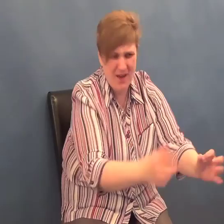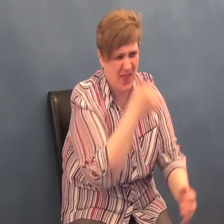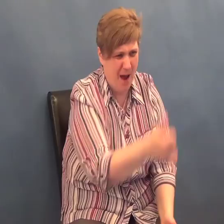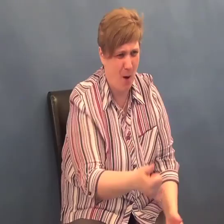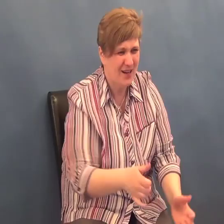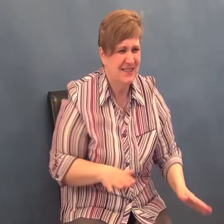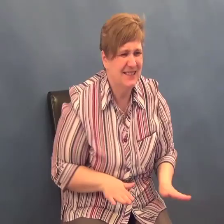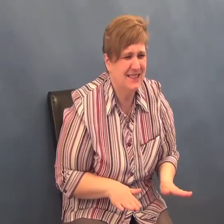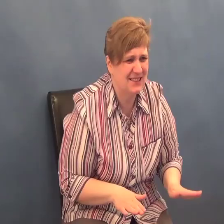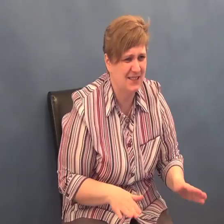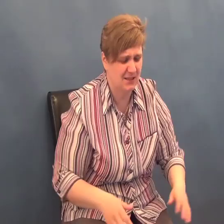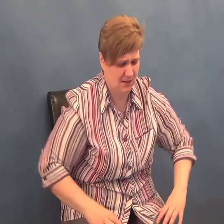Nie można przejechać.